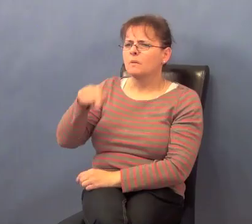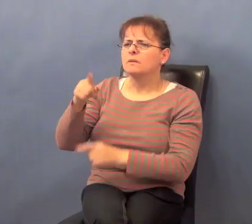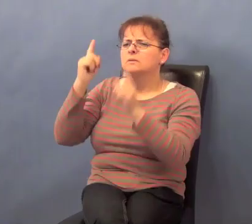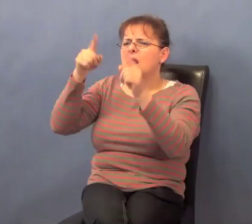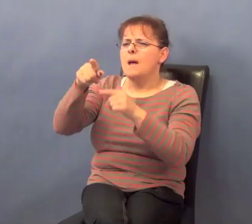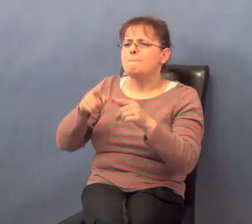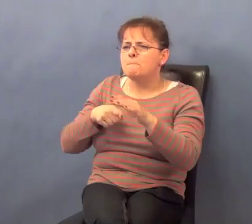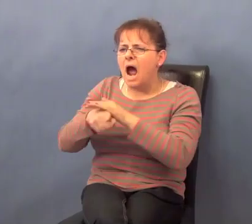Prąd, czyli to zakaz.